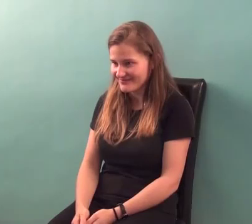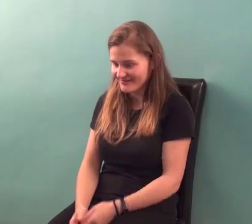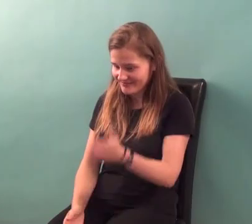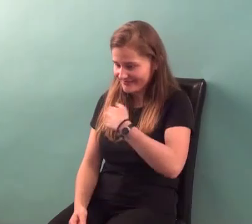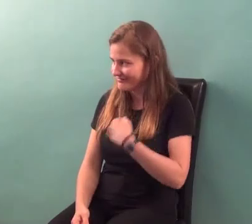Następne.